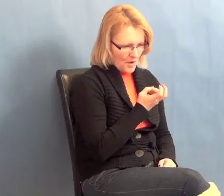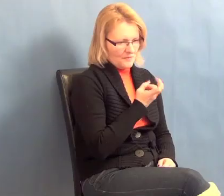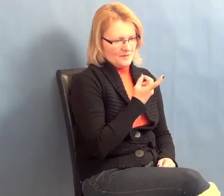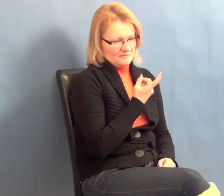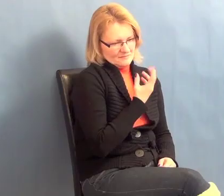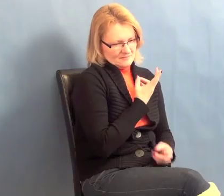Kości.